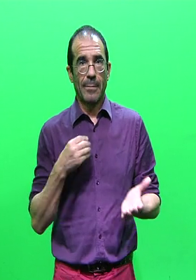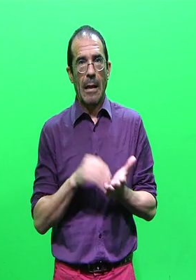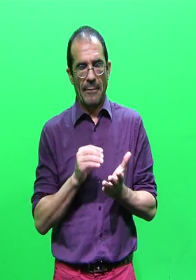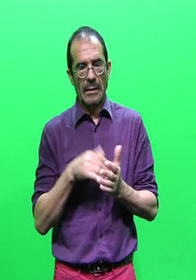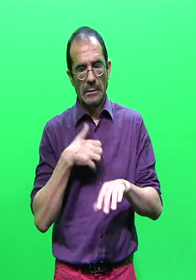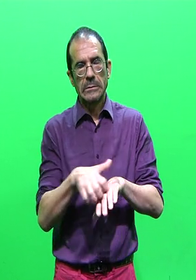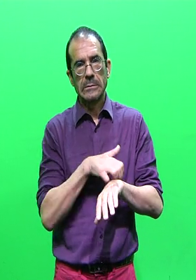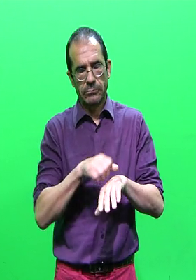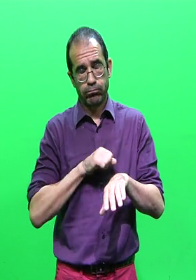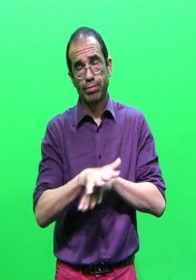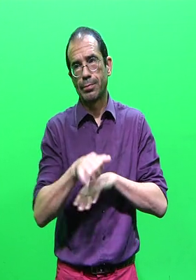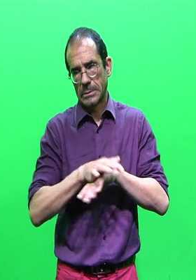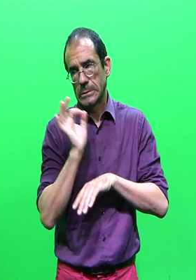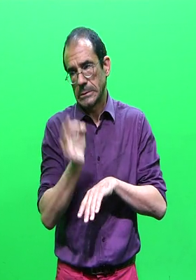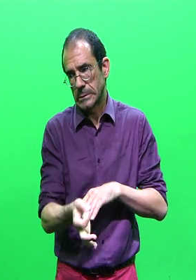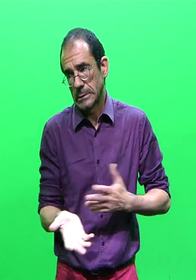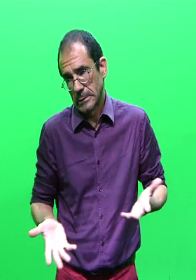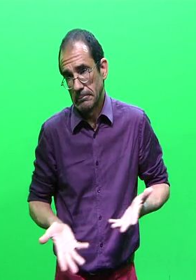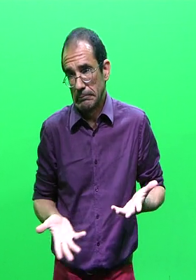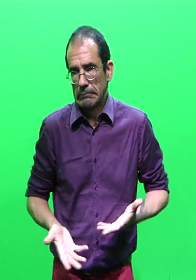De vegades em rasco i em surt sang, sí, que hi farem.